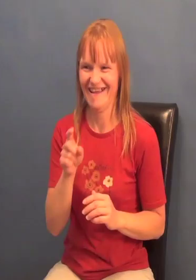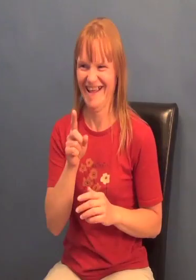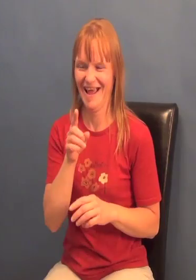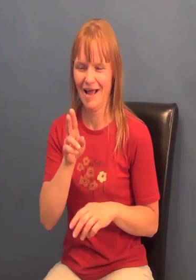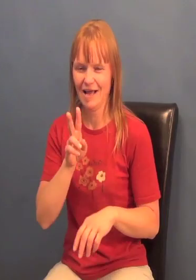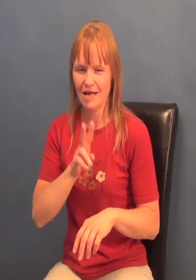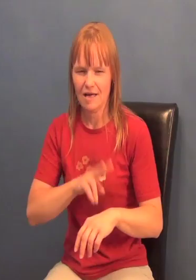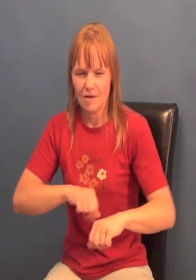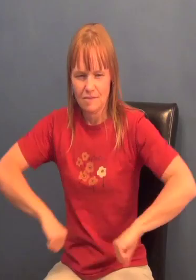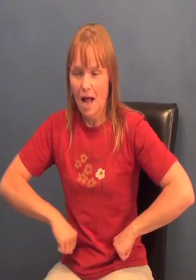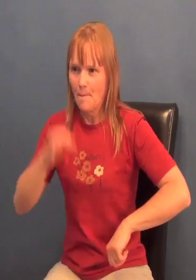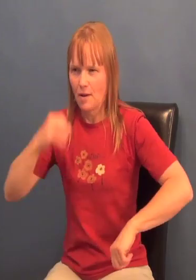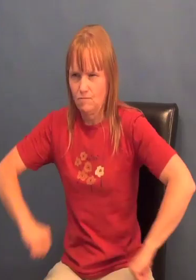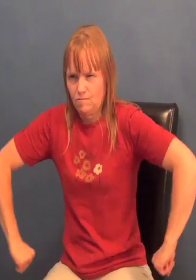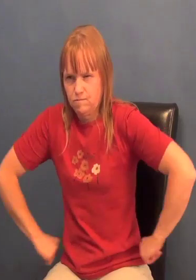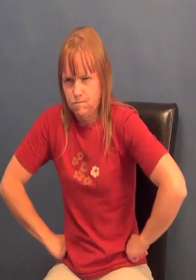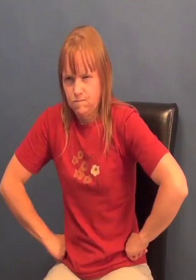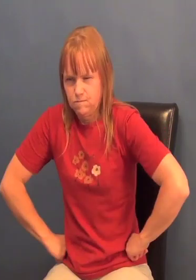Policjant patrzy podejrzliwie za mężczyzną.